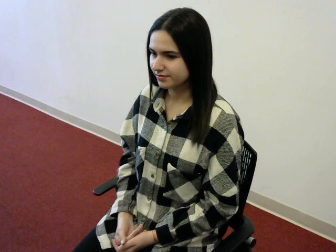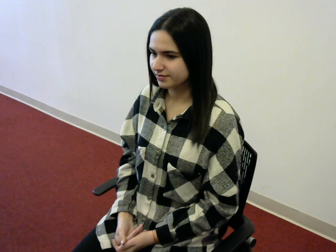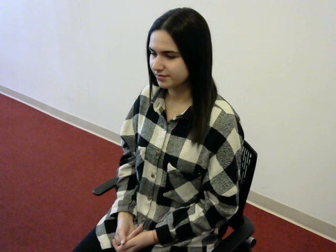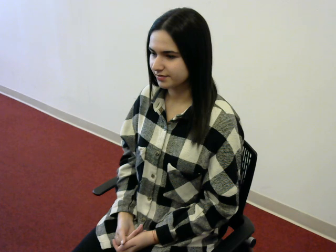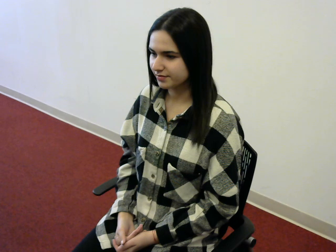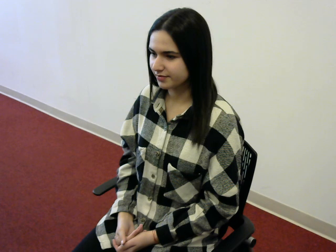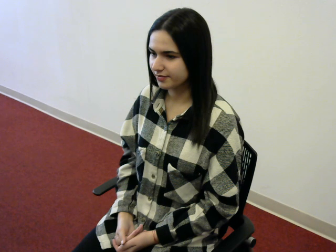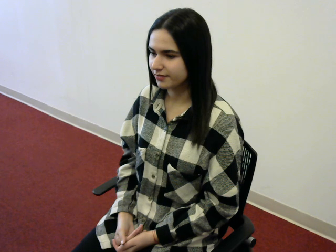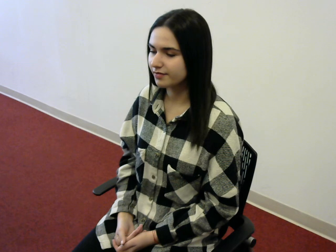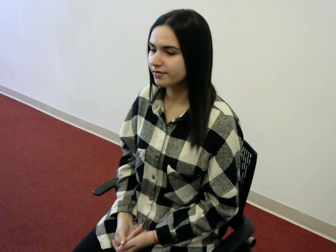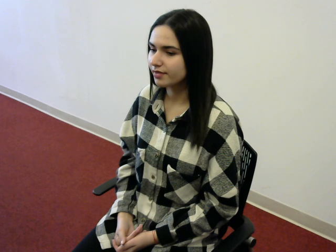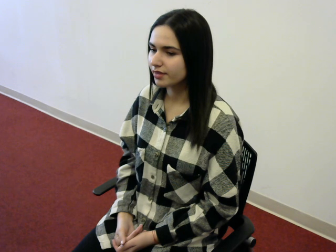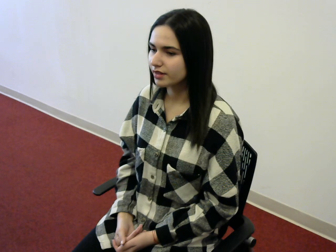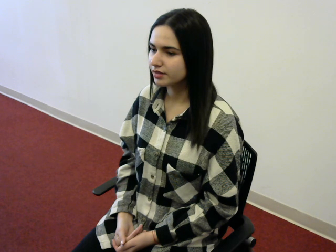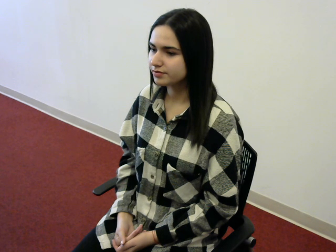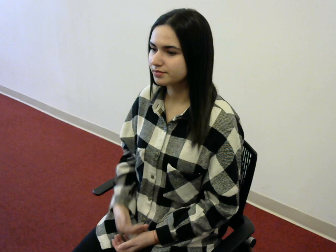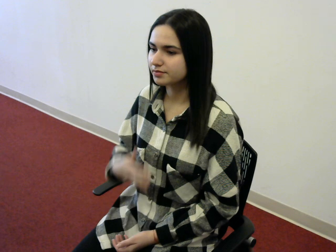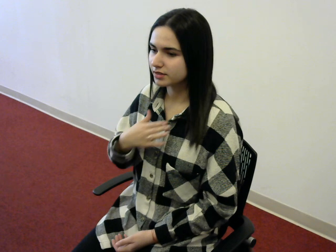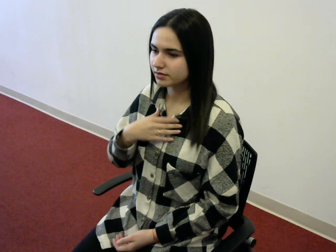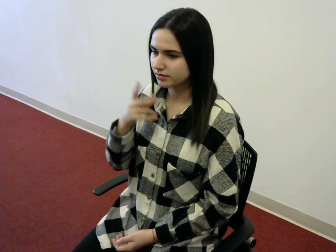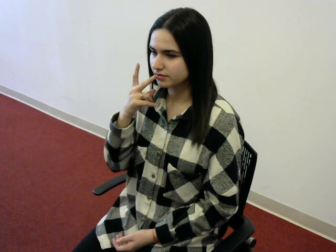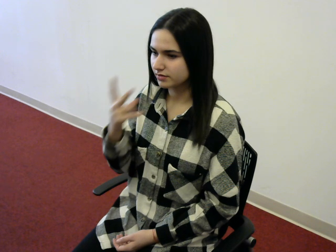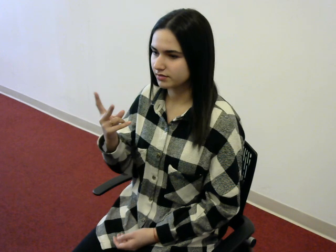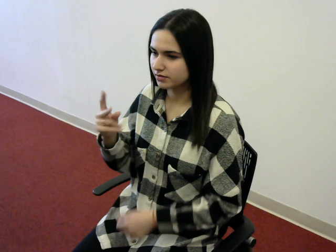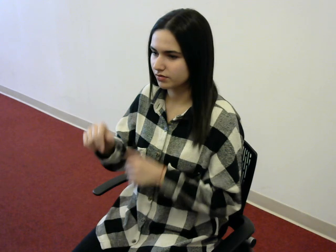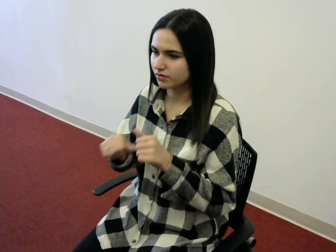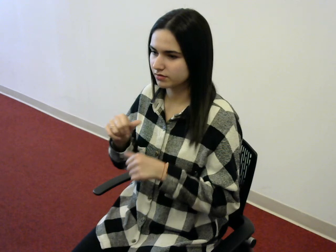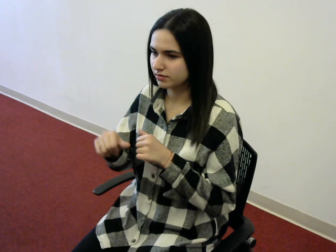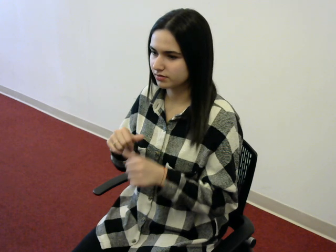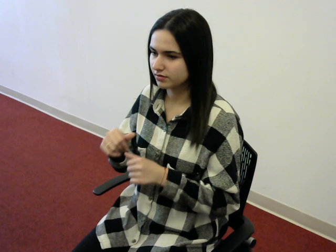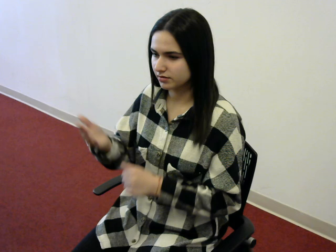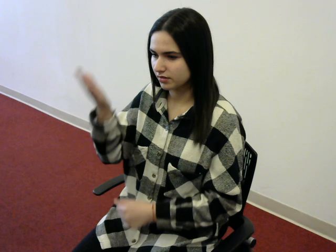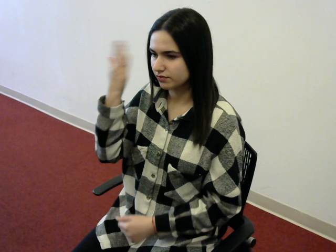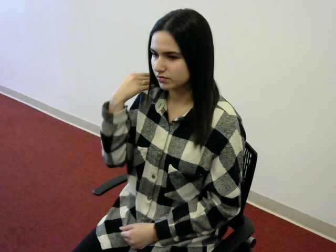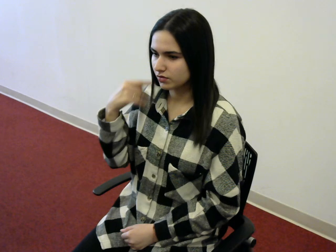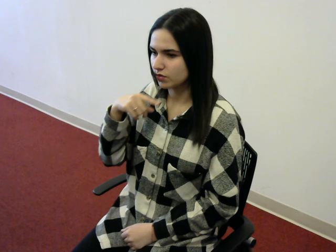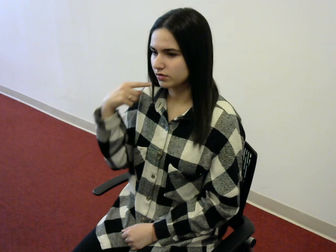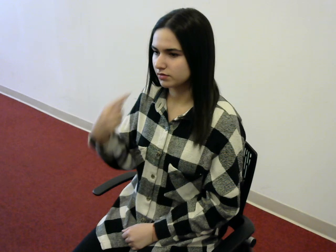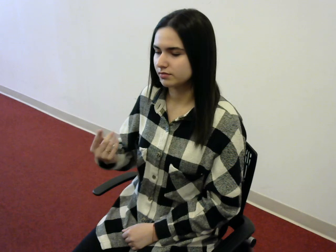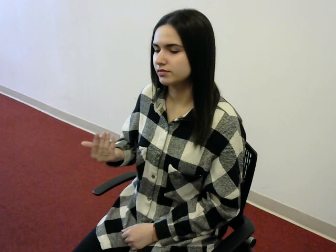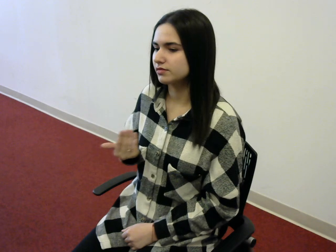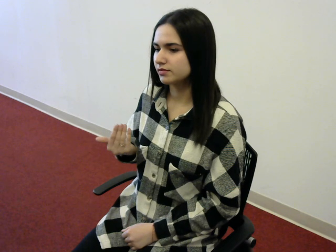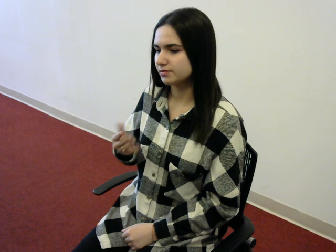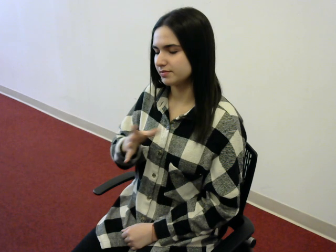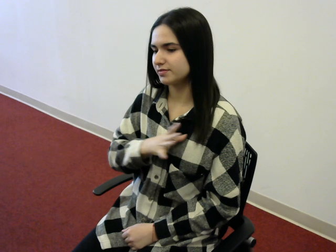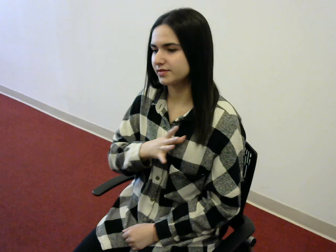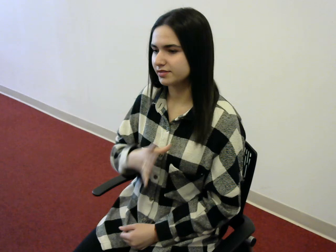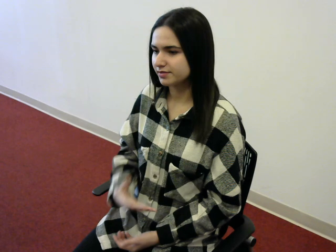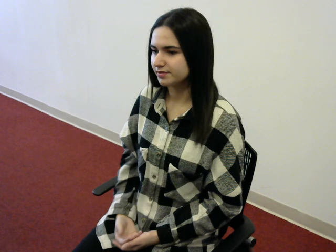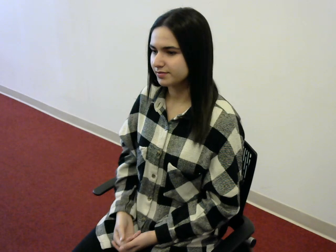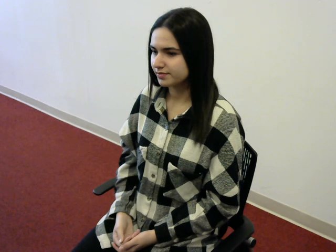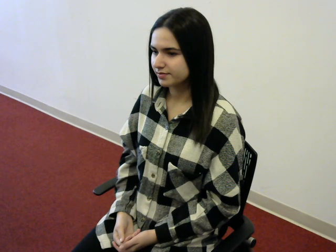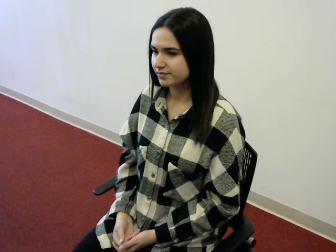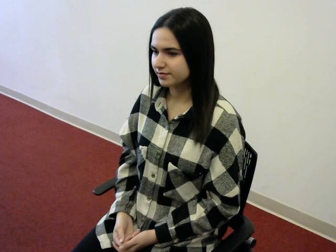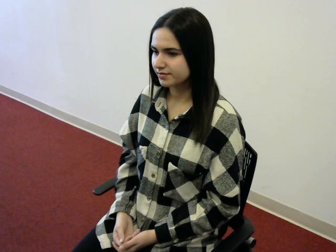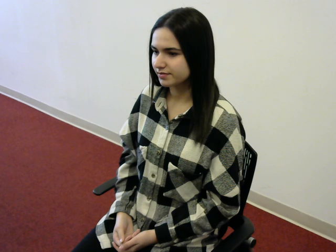Mən iki il öncə Rusiyada yaşayırdım